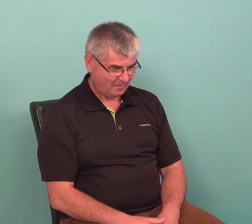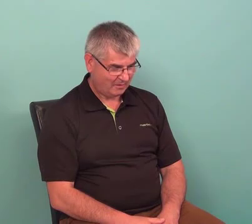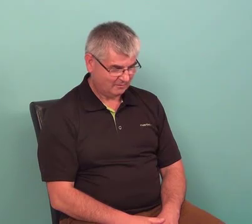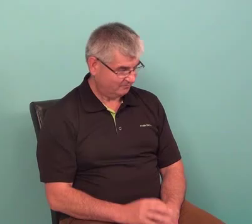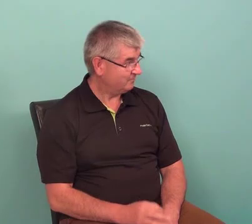Dobrze.